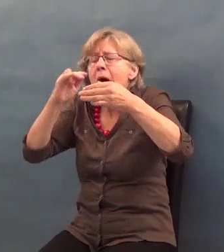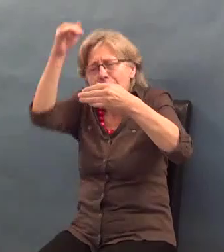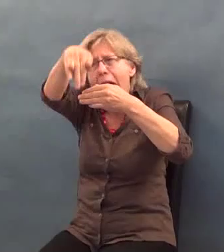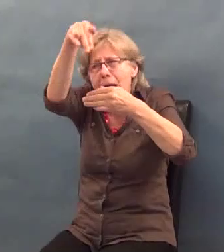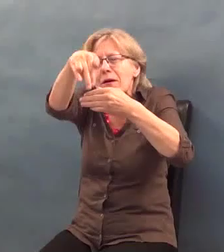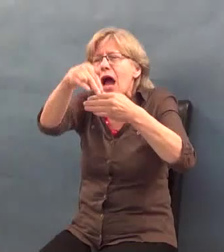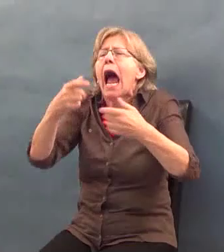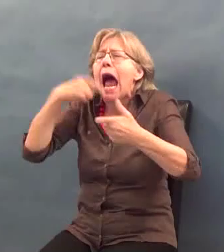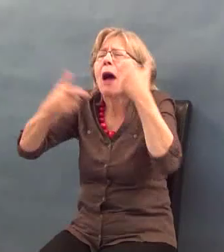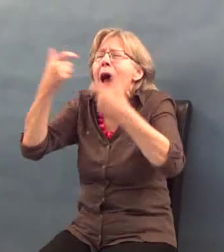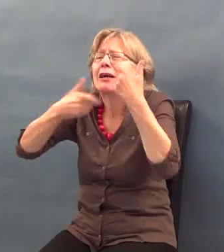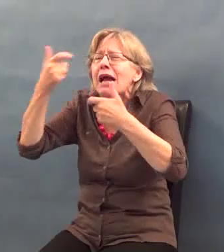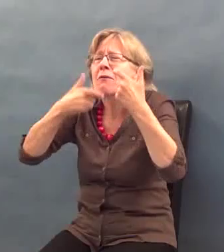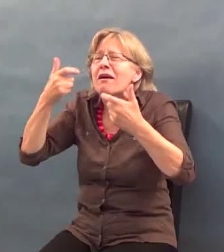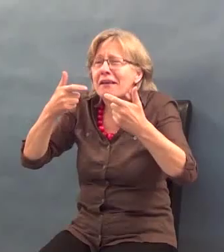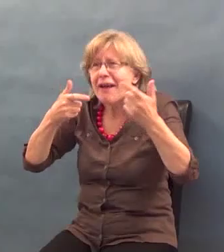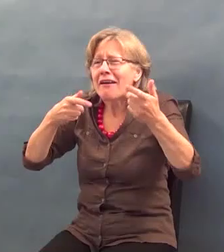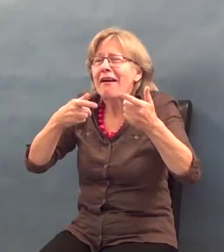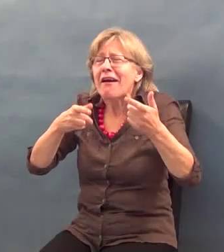Tak, w środku był hałas.